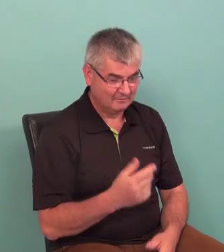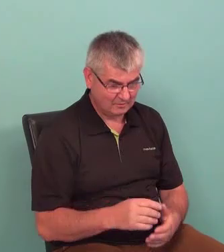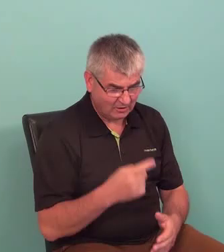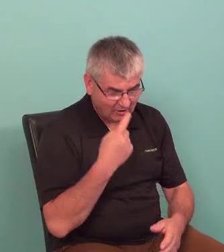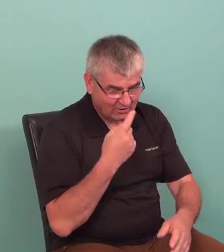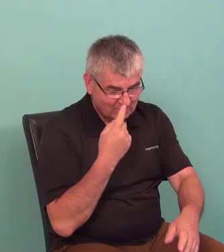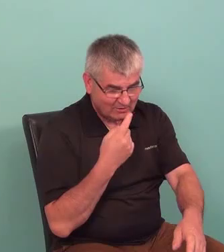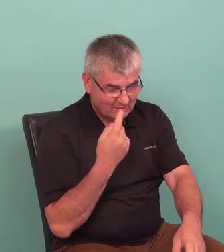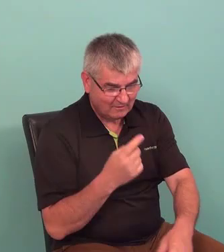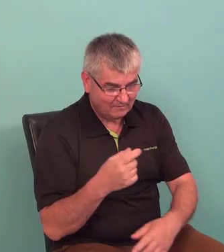Jest napisane - Olsztyn.